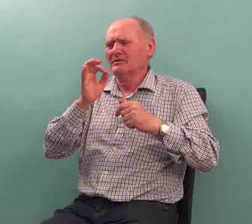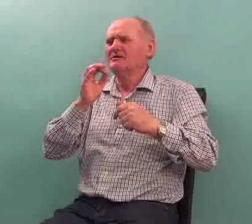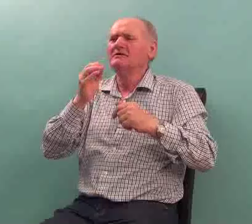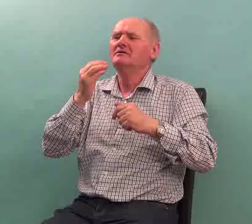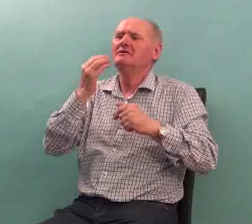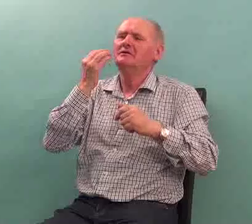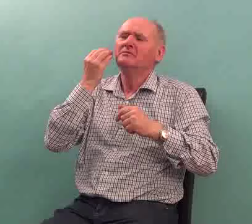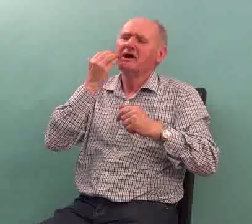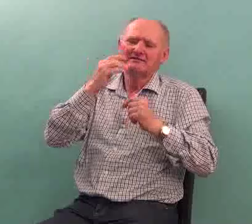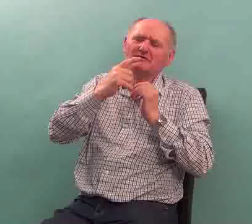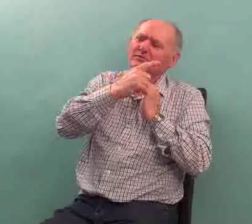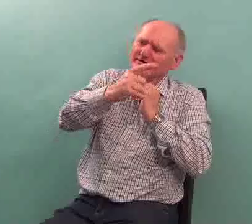Pani odchodzi.